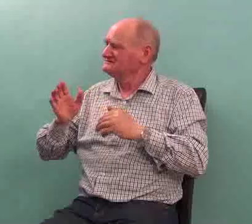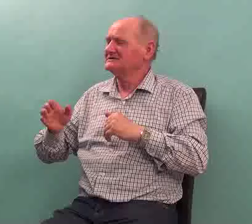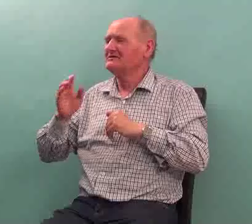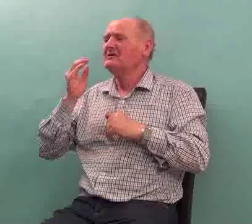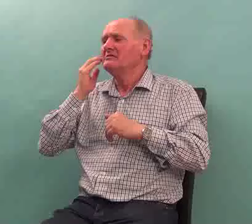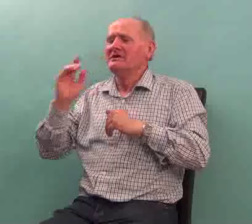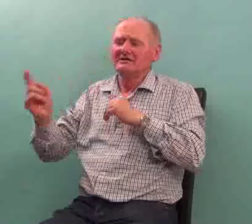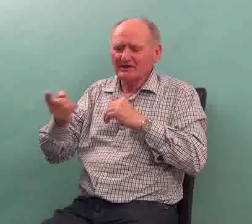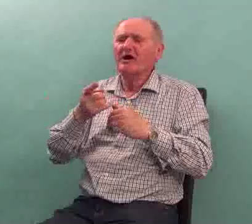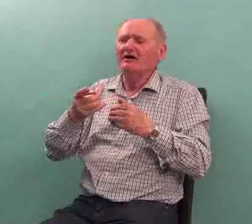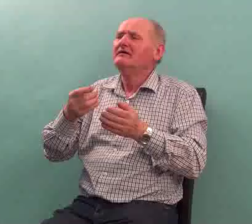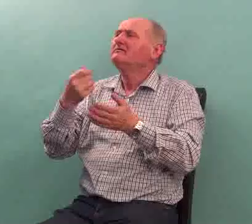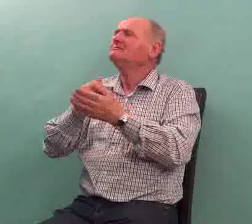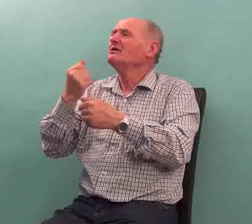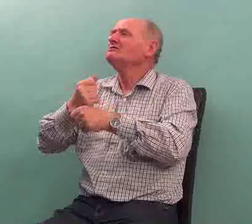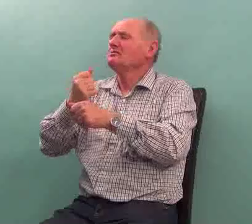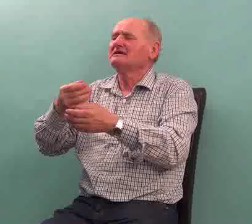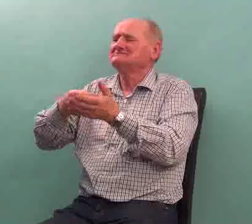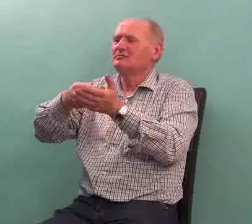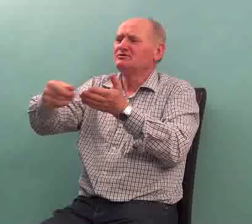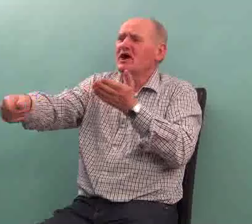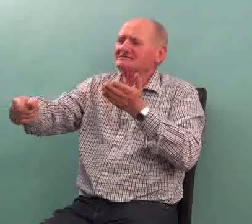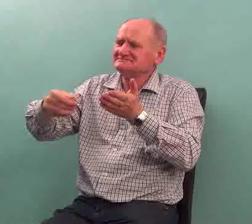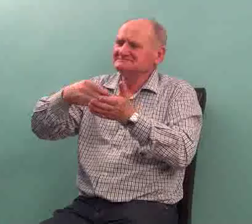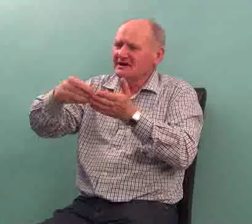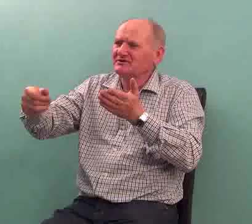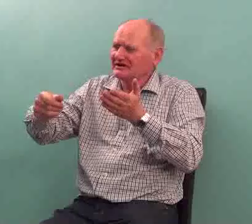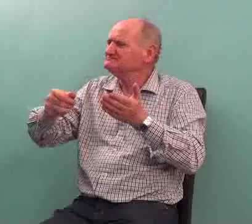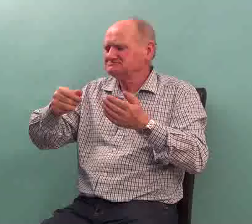Przychodzi pani i chce zapłacić za robotę.